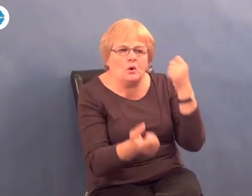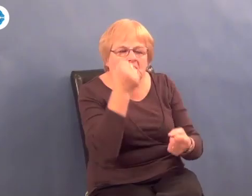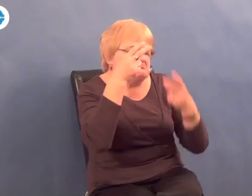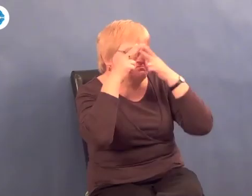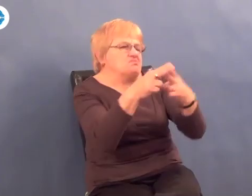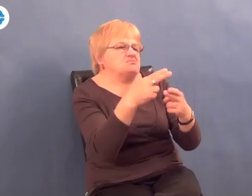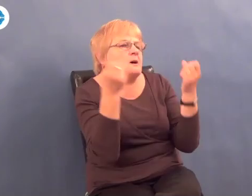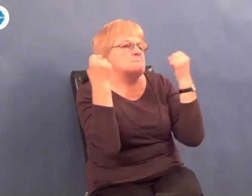Mocno spał.